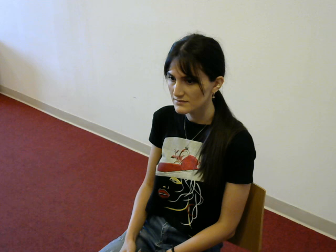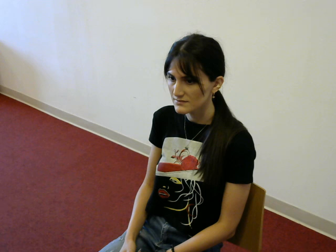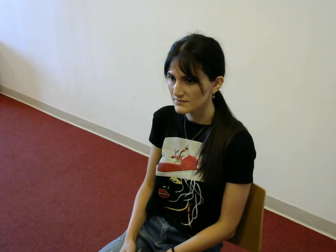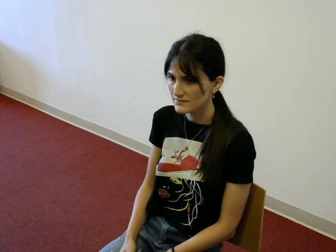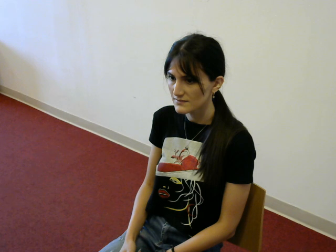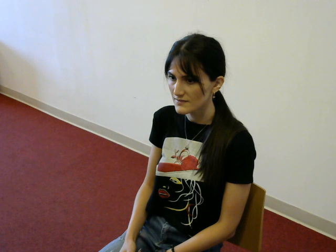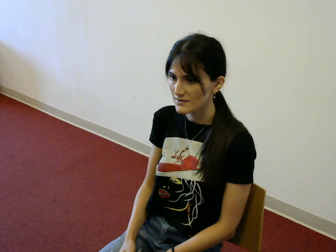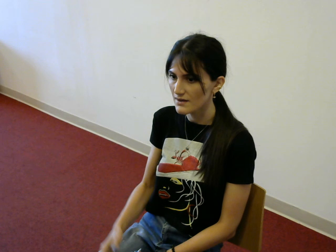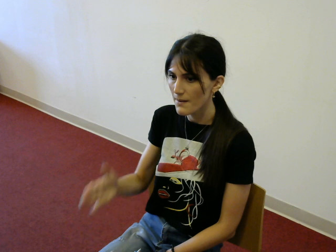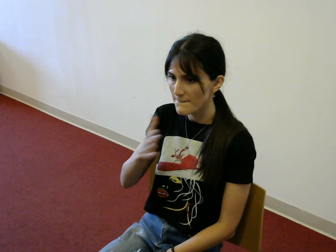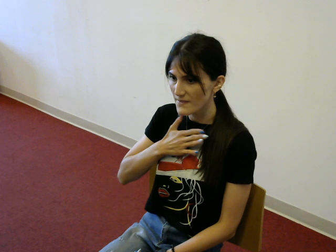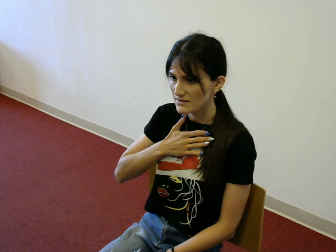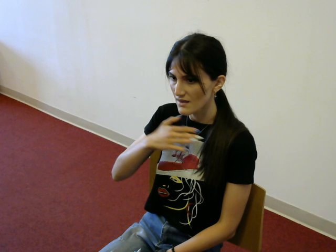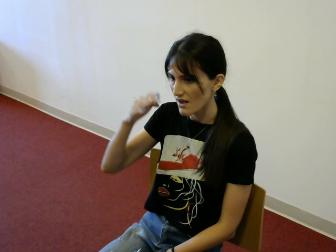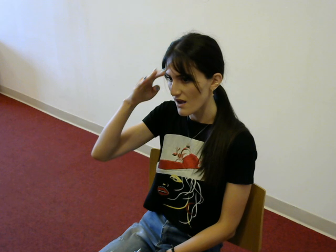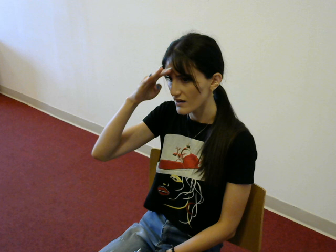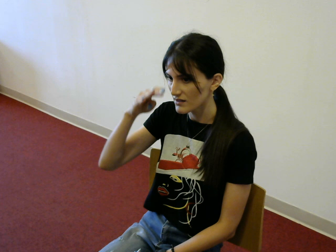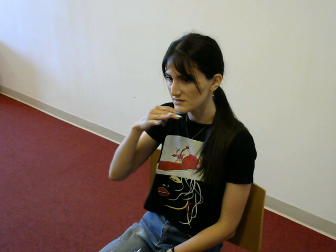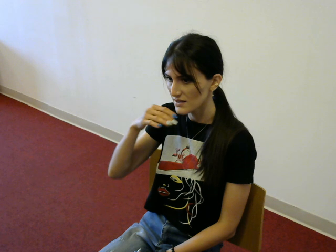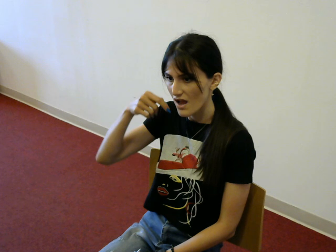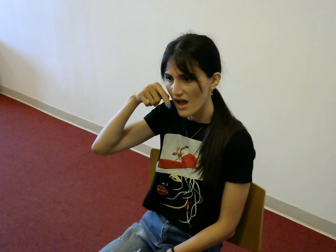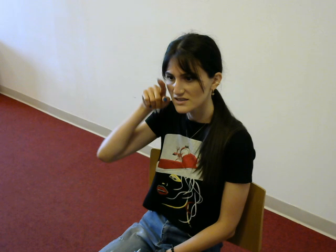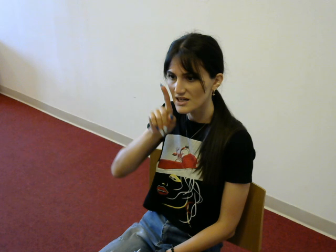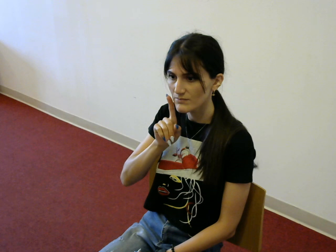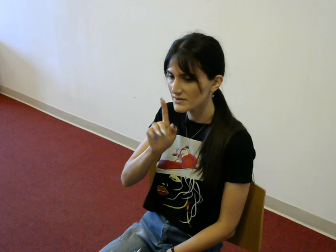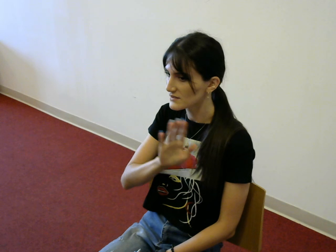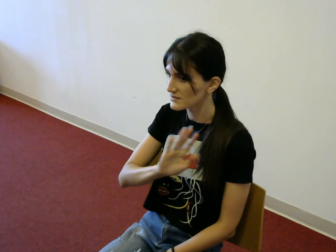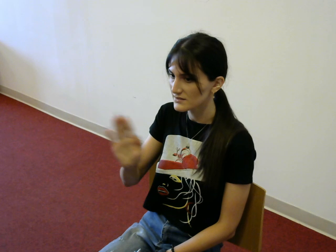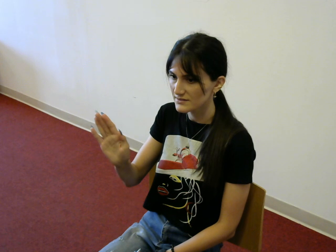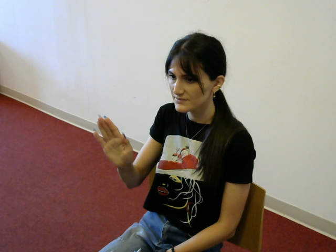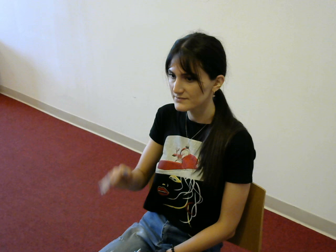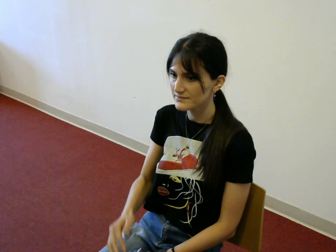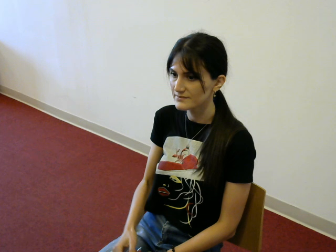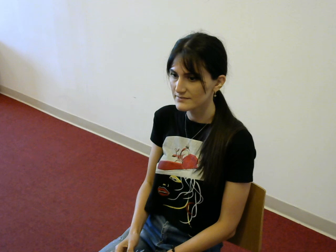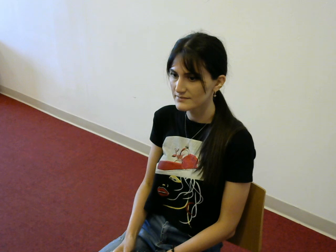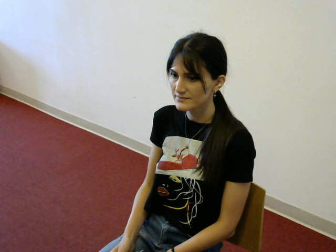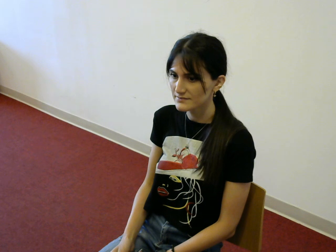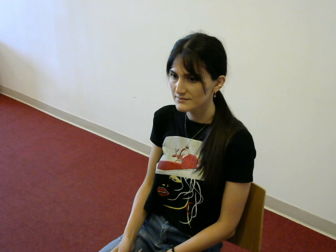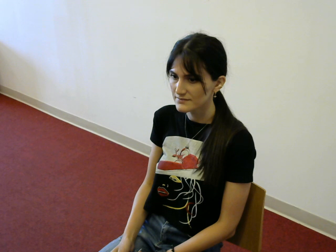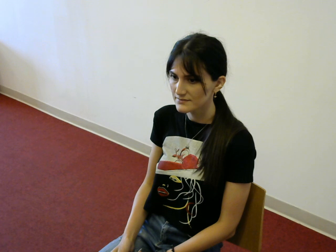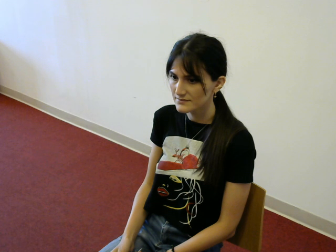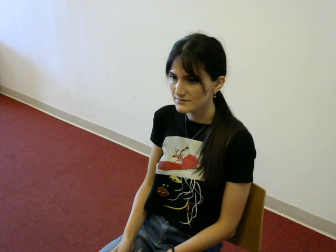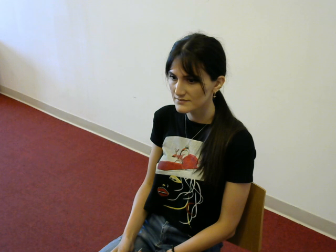Mənim atam azərbaycanlı deyil